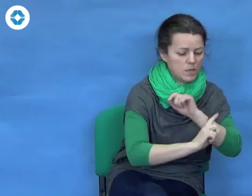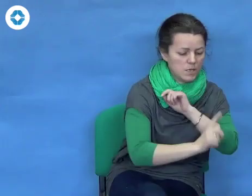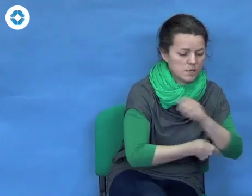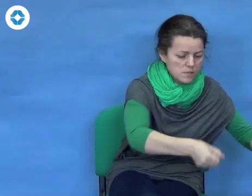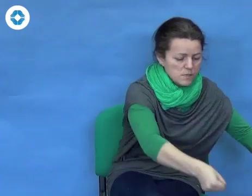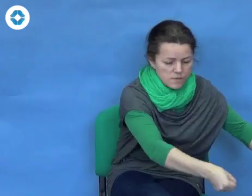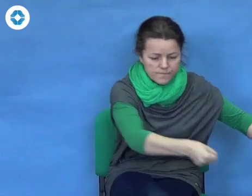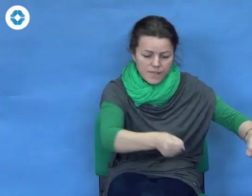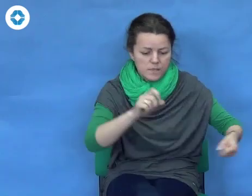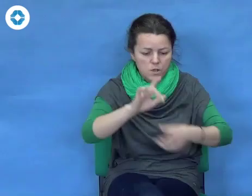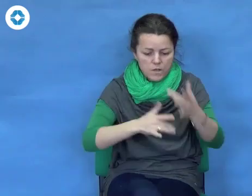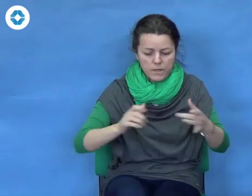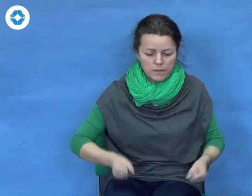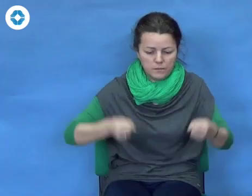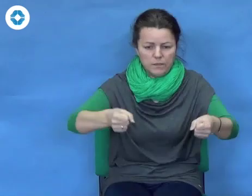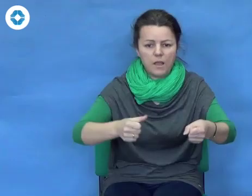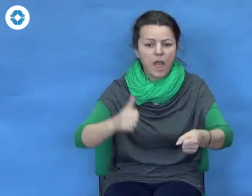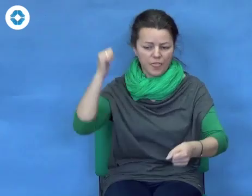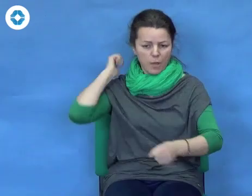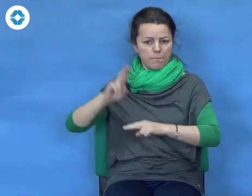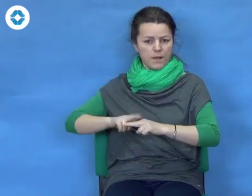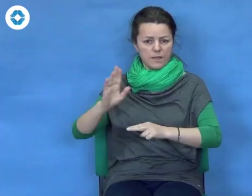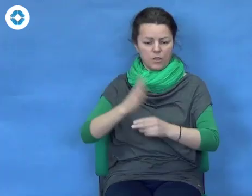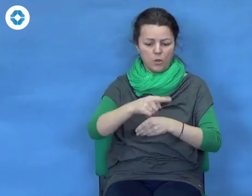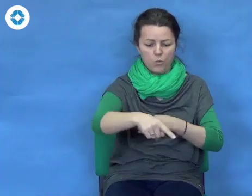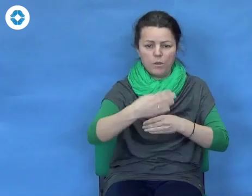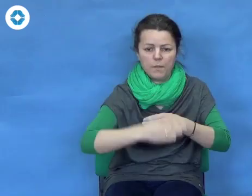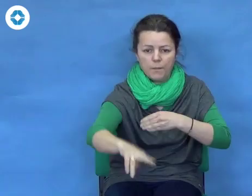Podniósł go i postawił nie z tyłu na bagażniku, ale z przodu.